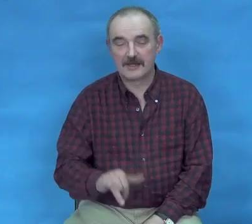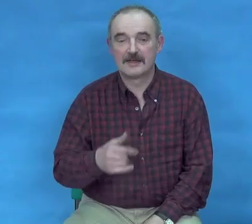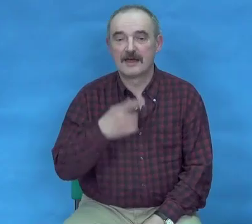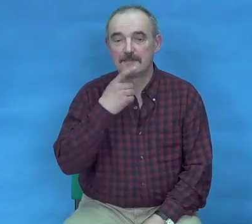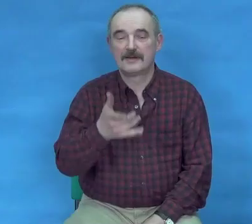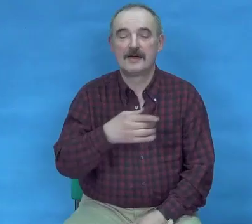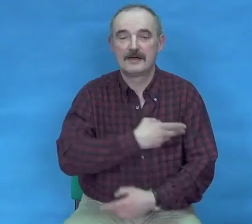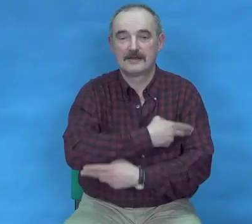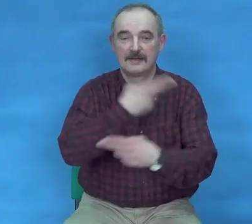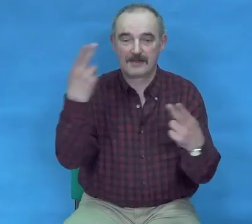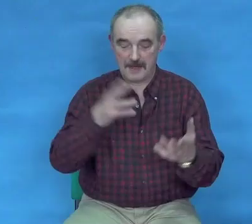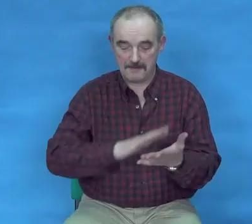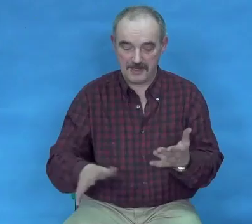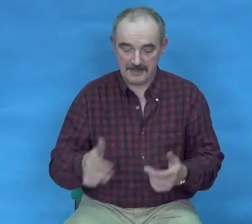Znak mówi o tym, że nie ma szlabanów.